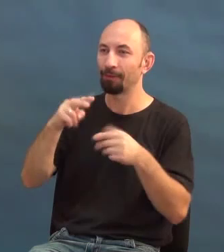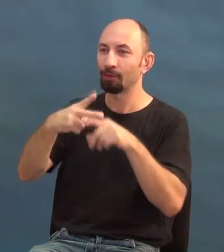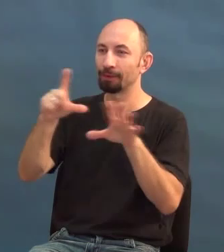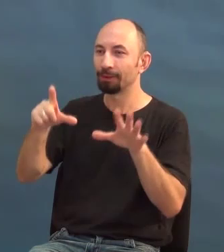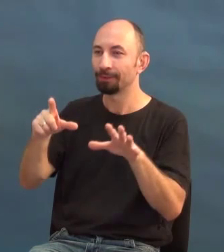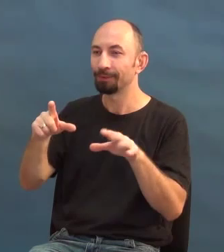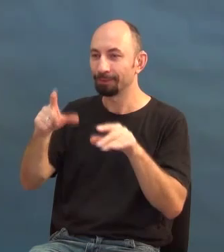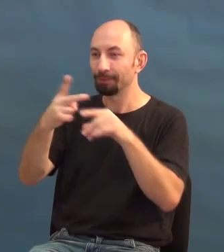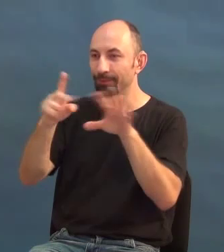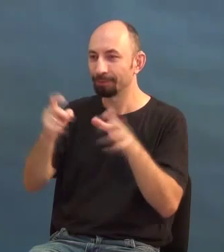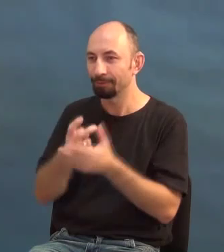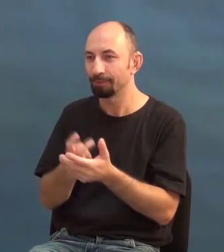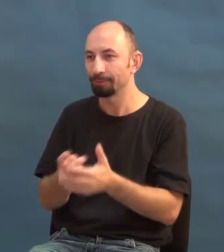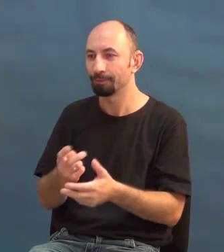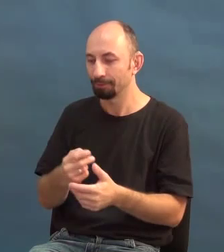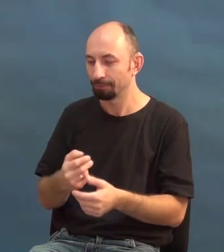Dwudziestego siódmego lutego.